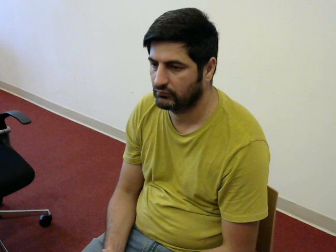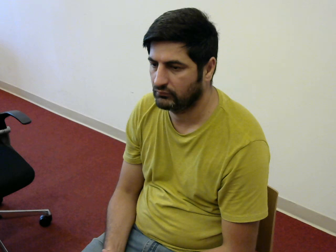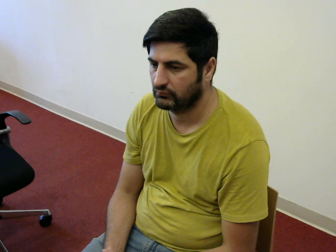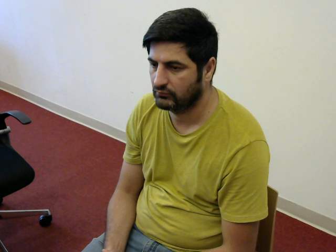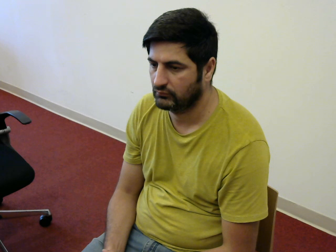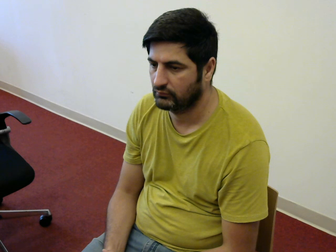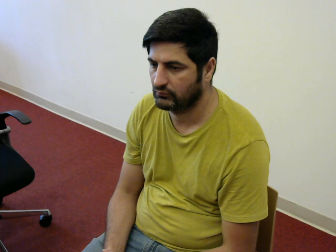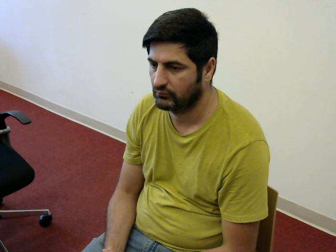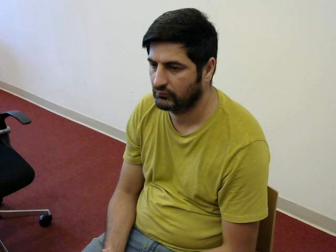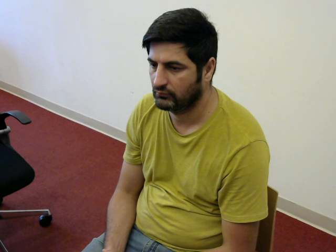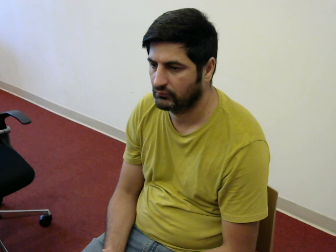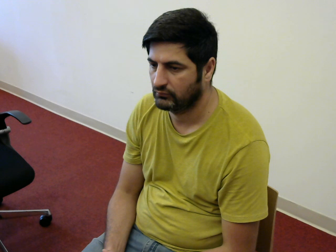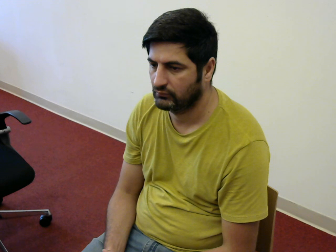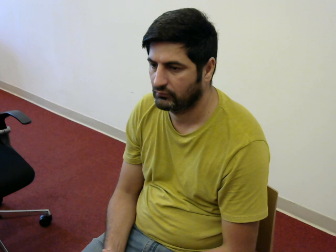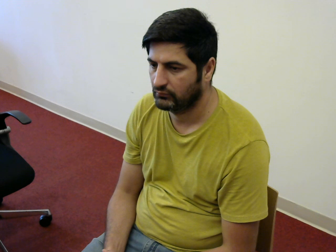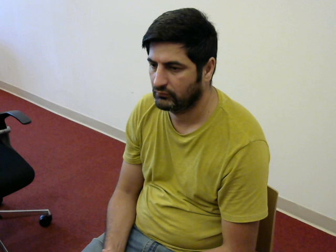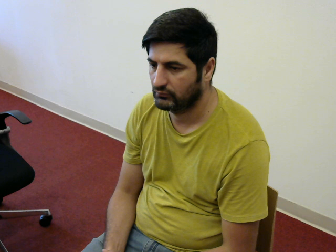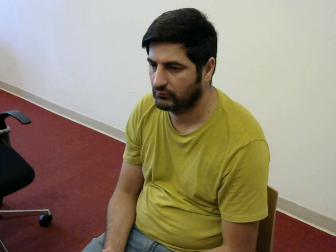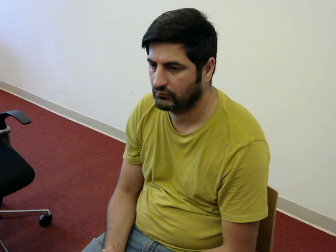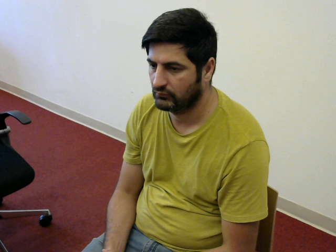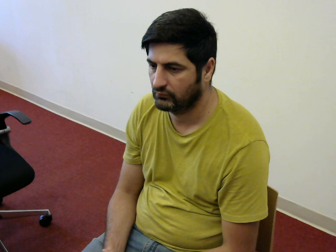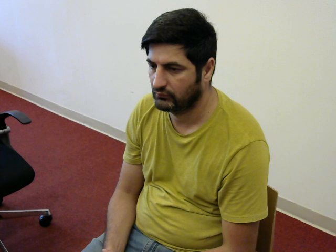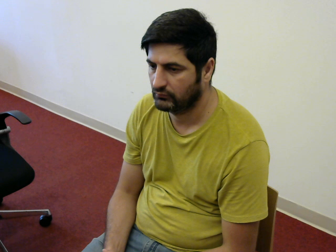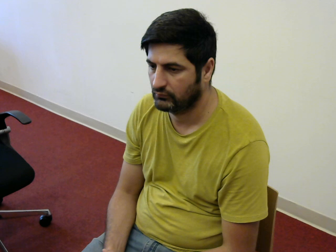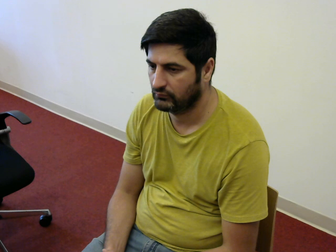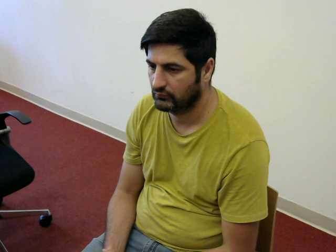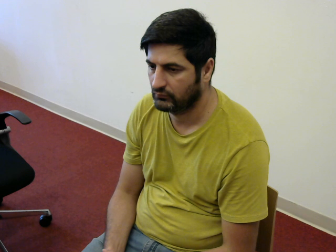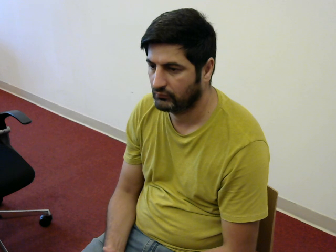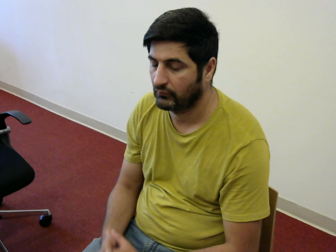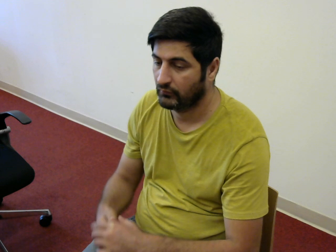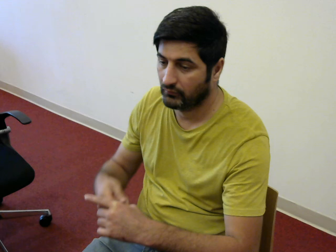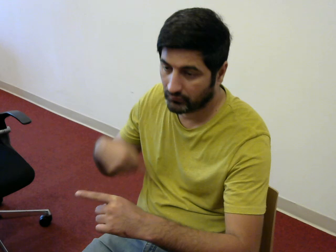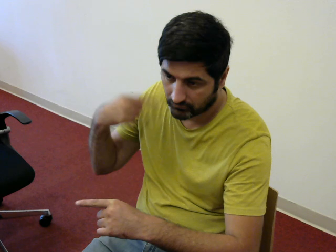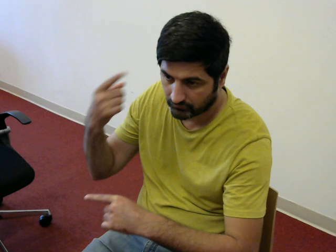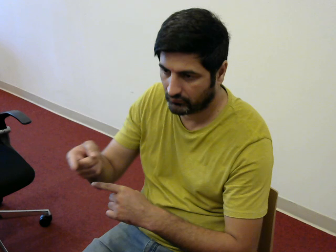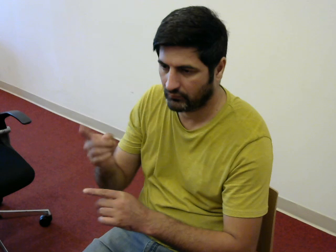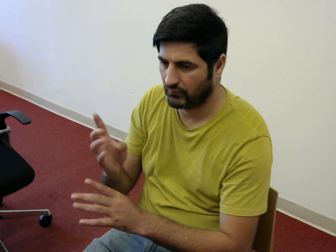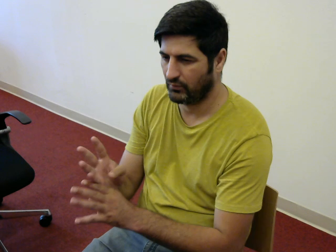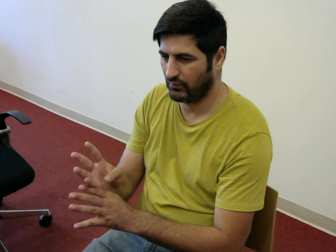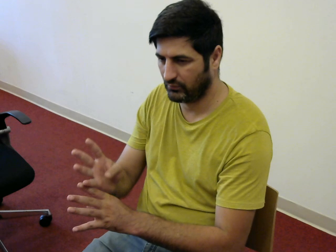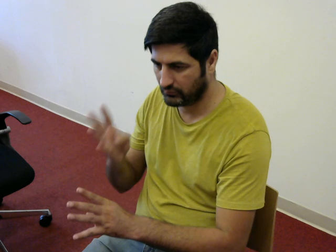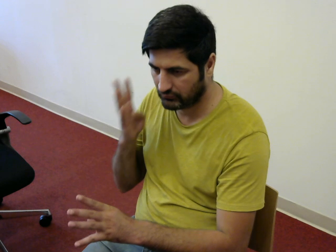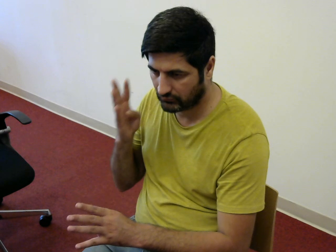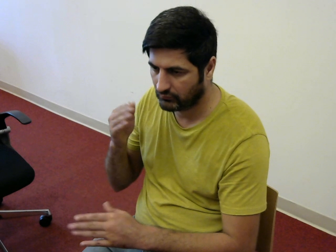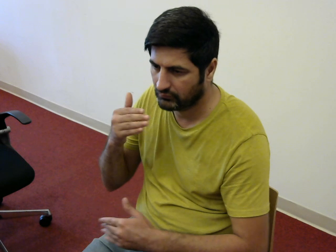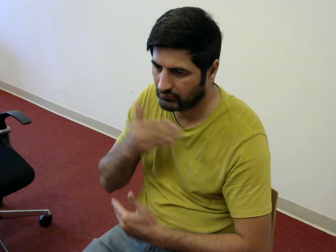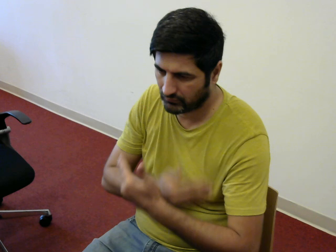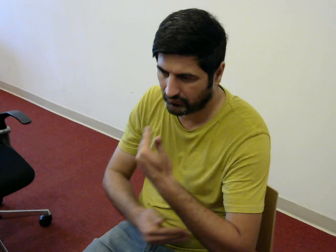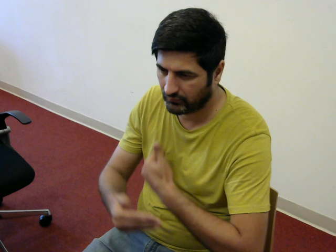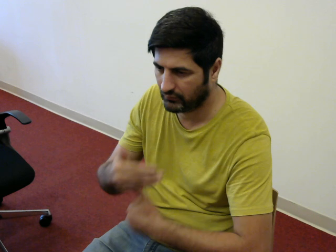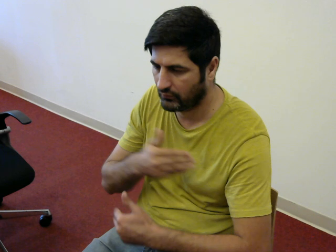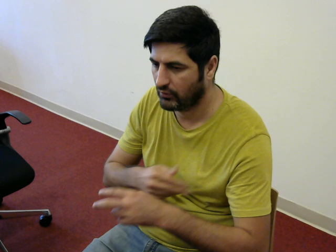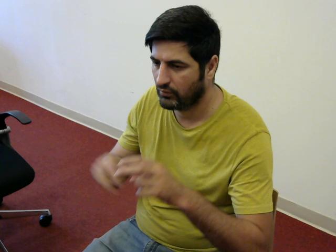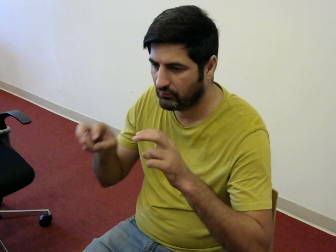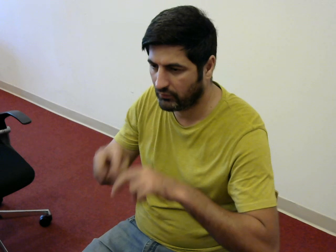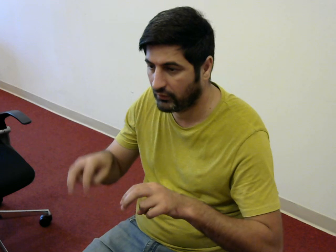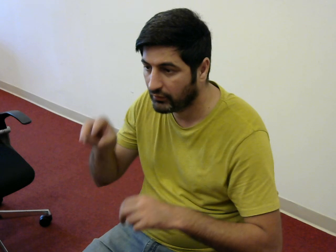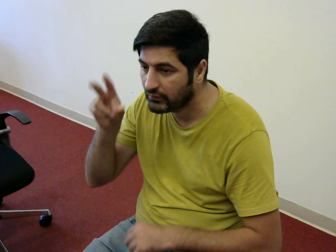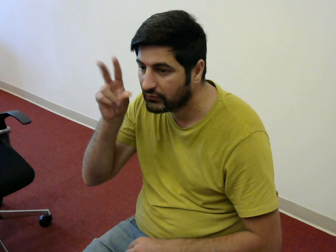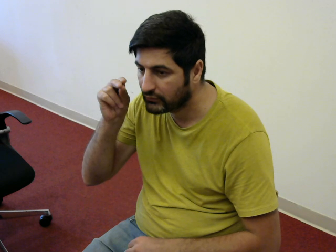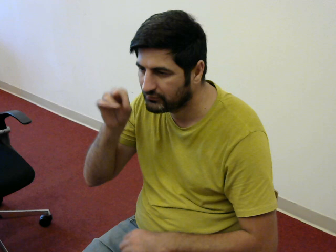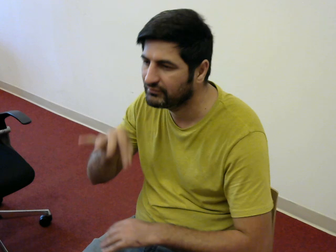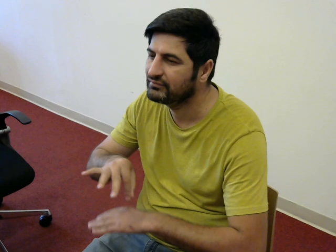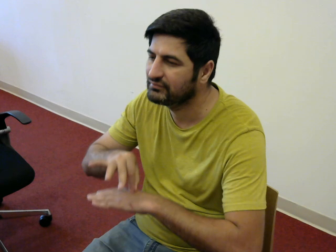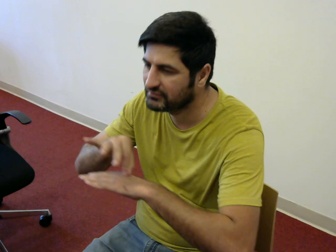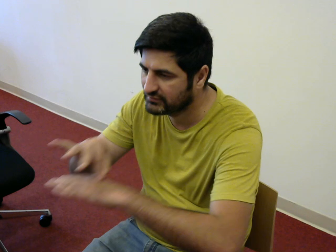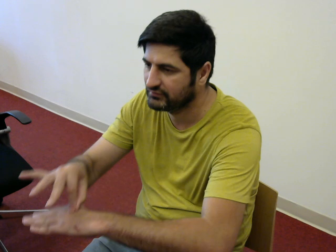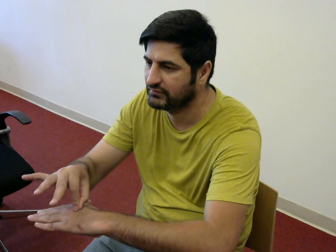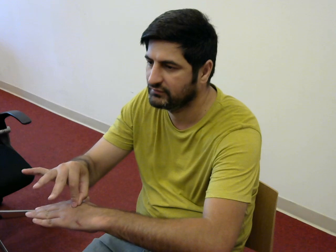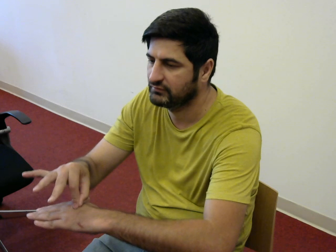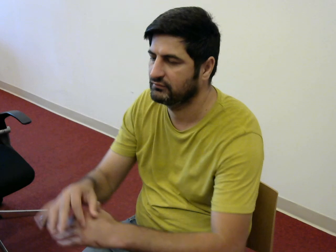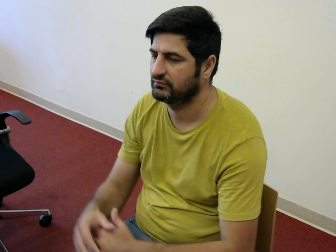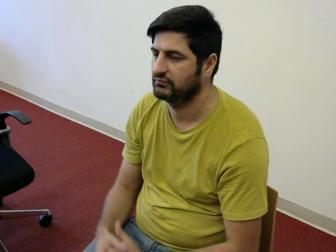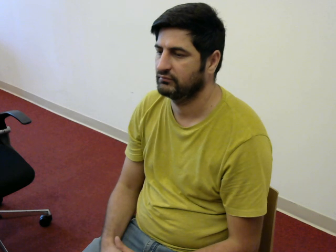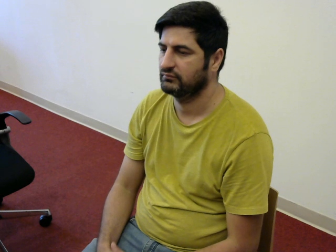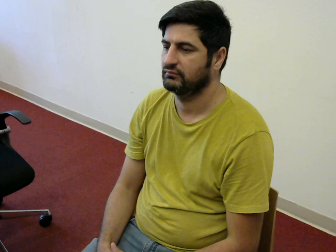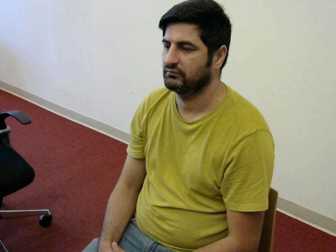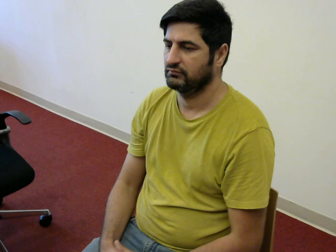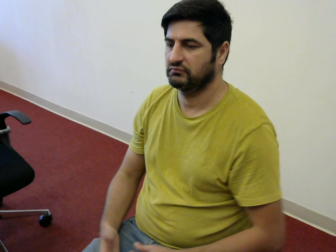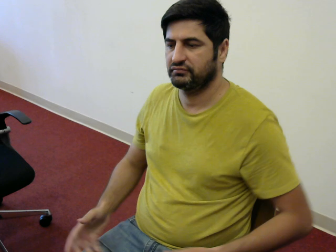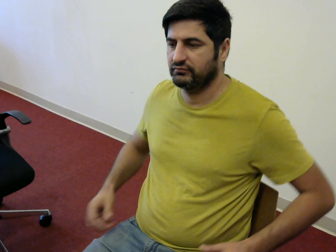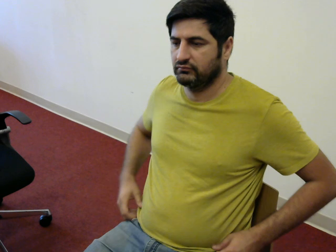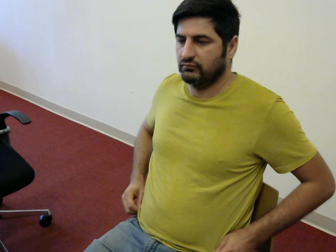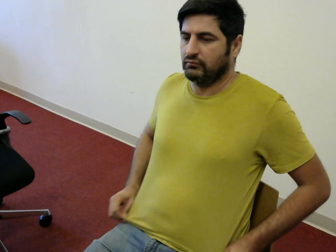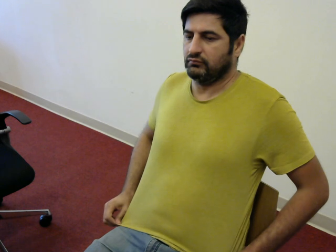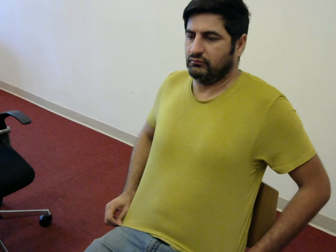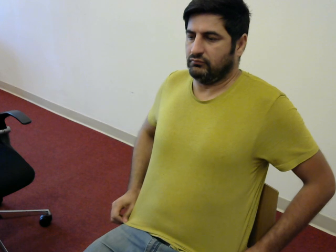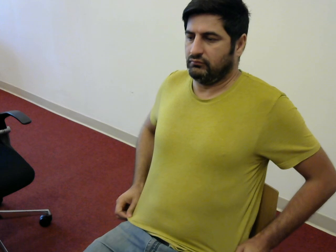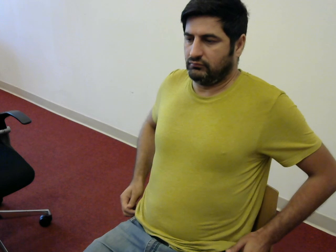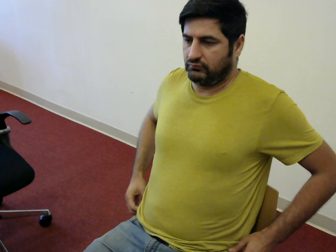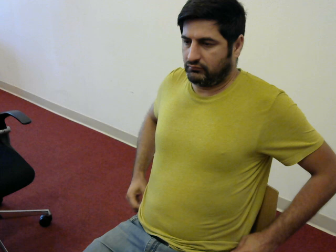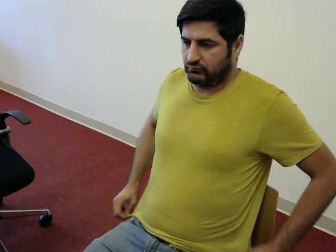Növbəti əlillik müayinəsi nə zaman keçiriləcək?